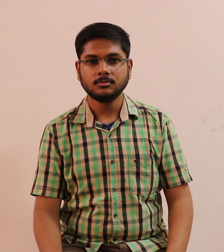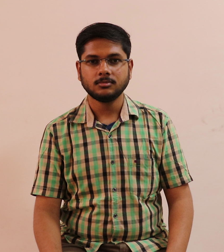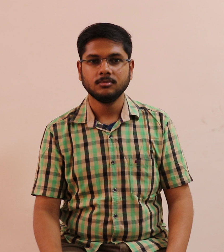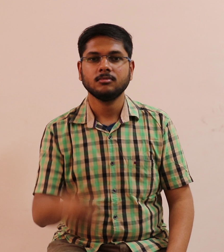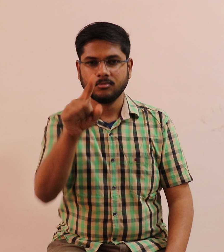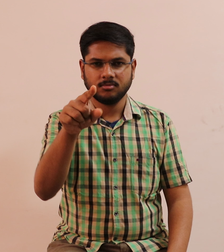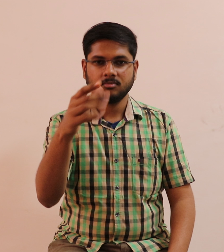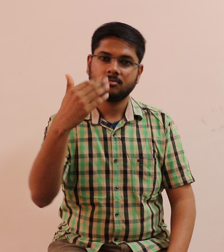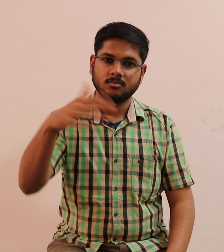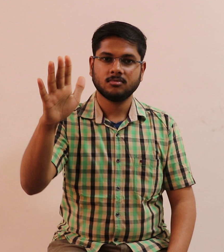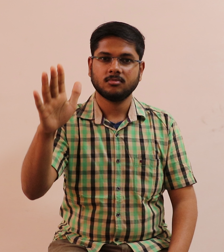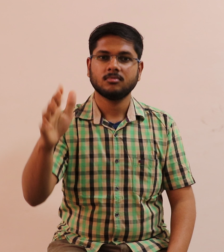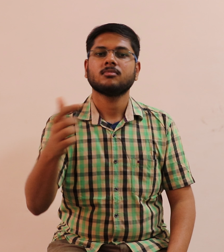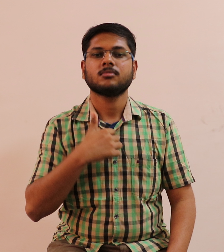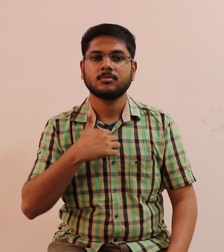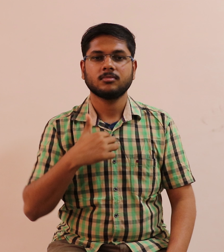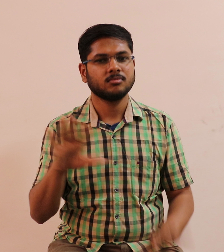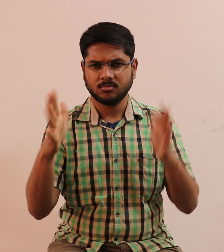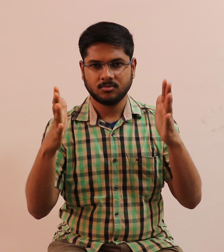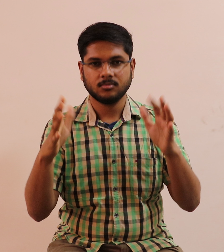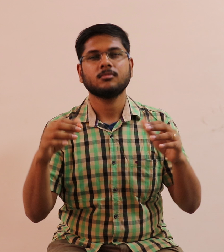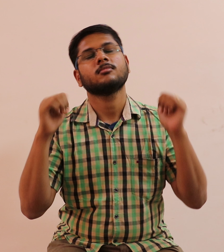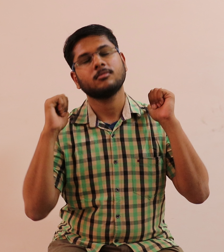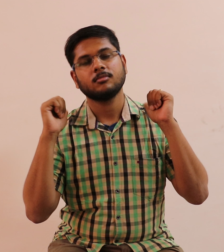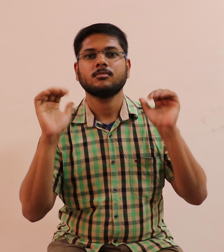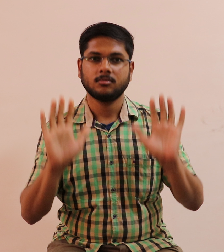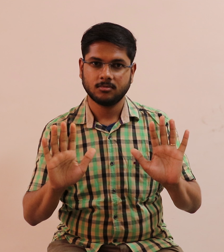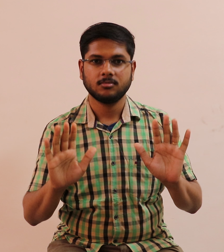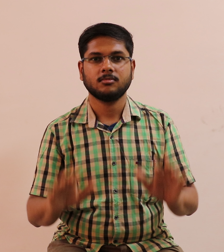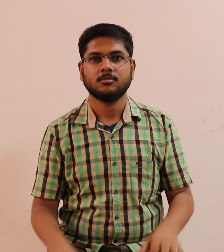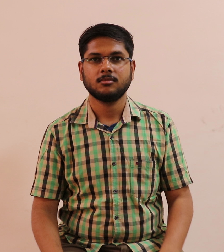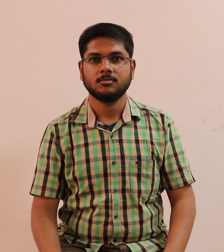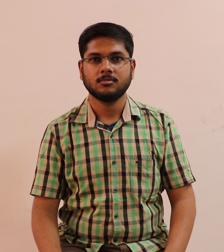you do anything, i do not care